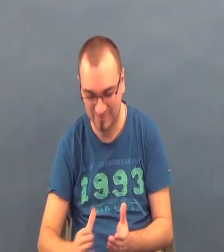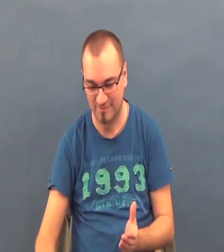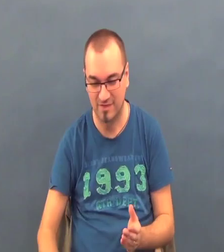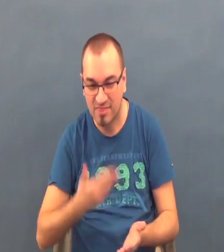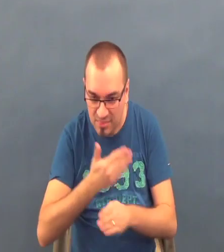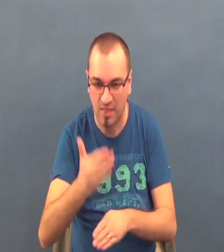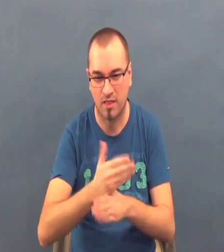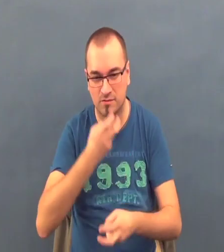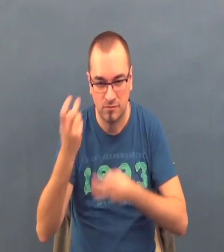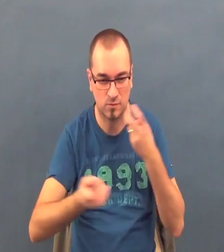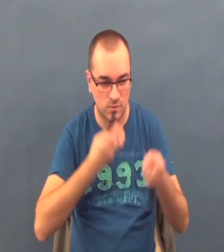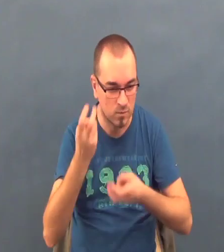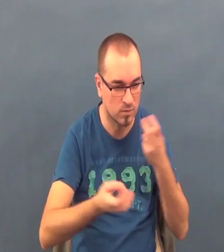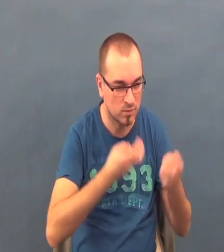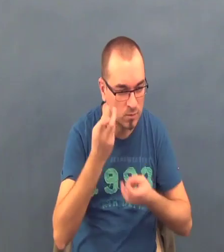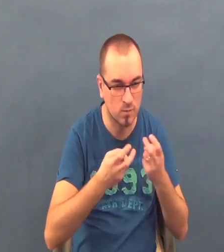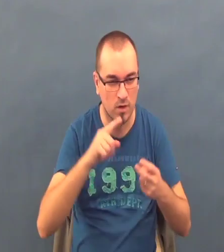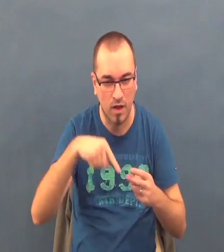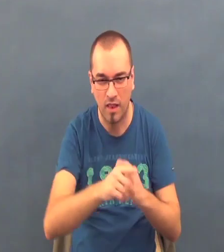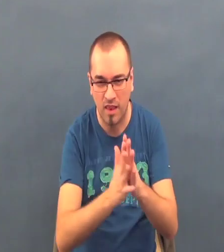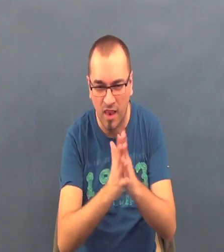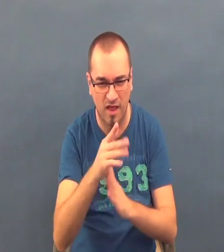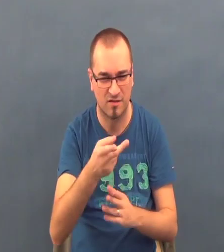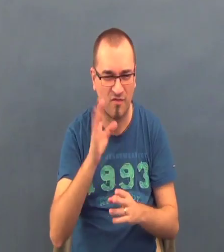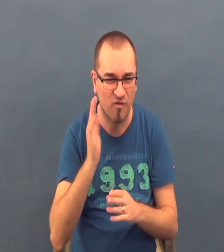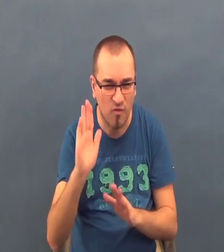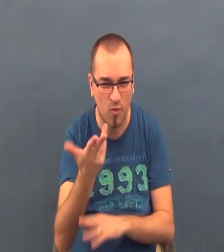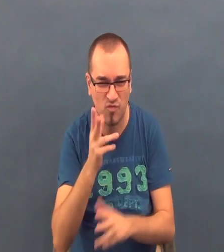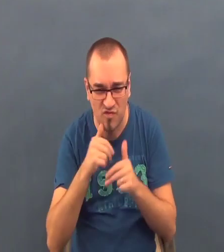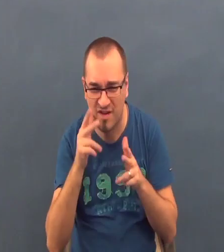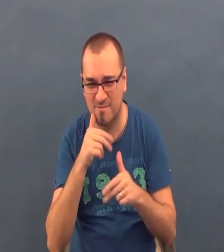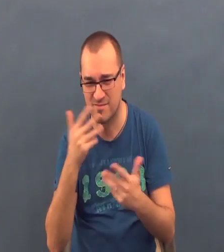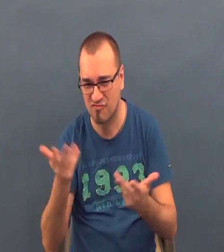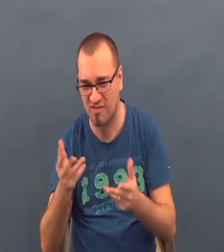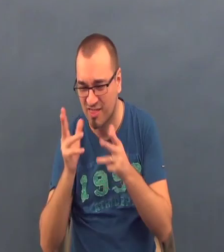Szukają dalej, szukają, weszli do lasu, wołali żabę: "Gdzie żaba?".